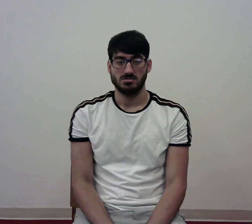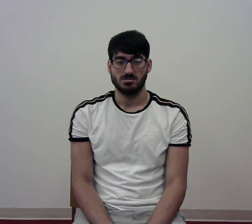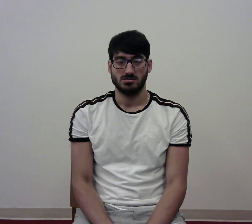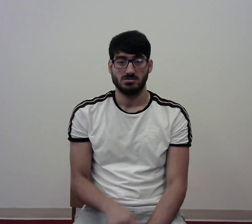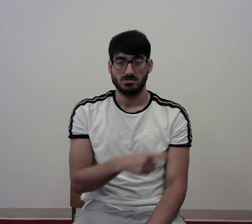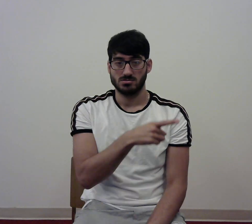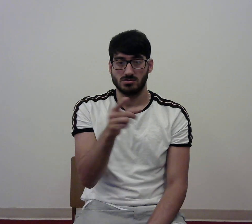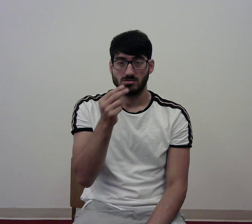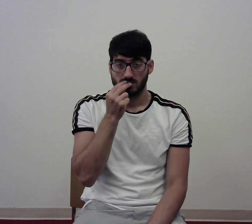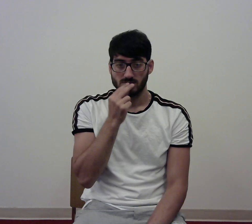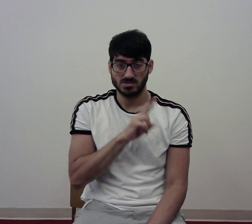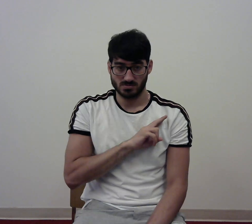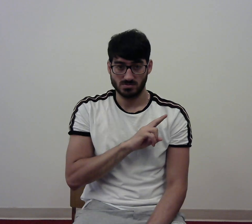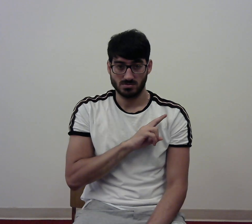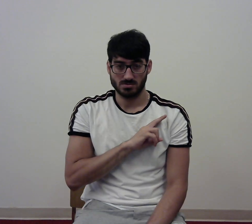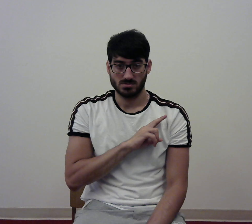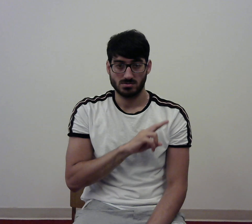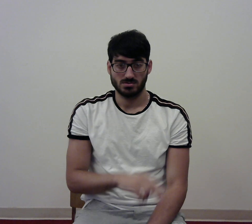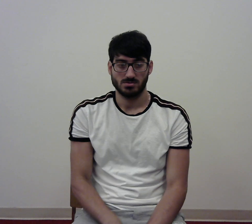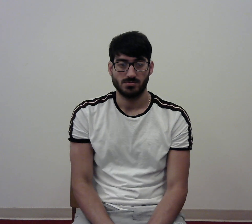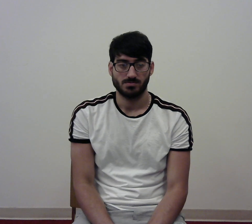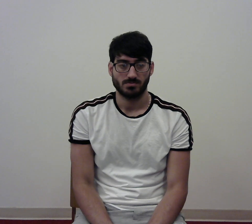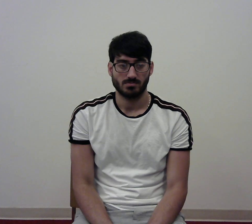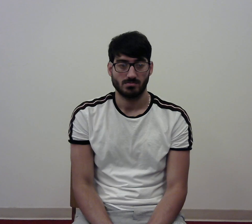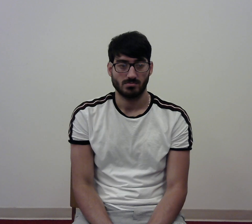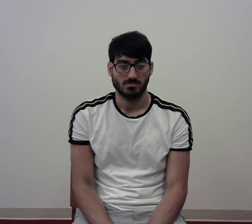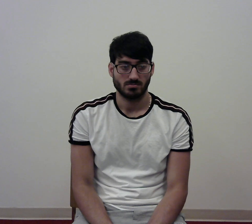Siz yemək istəyirsiniz?